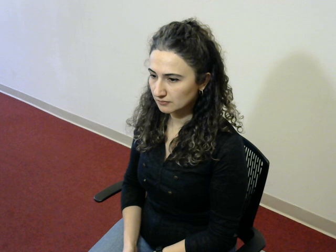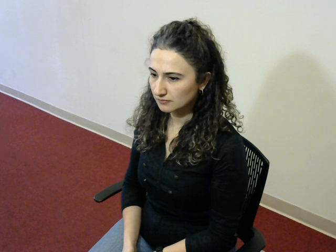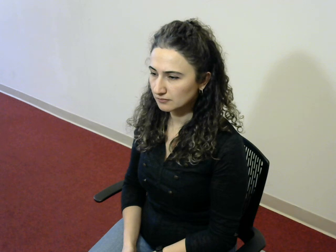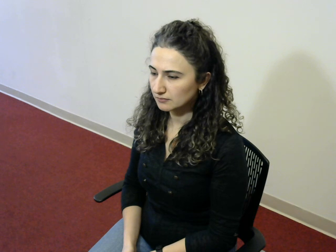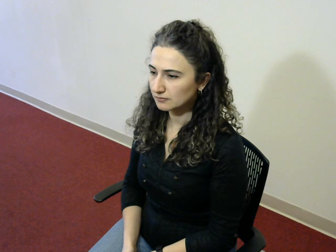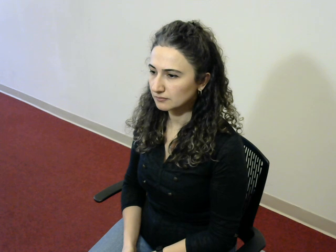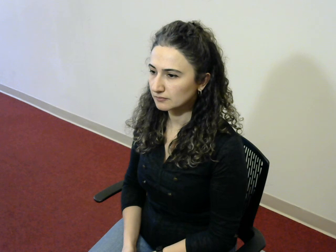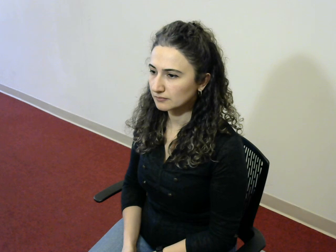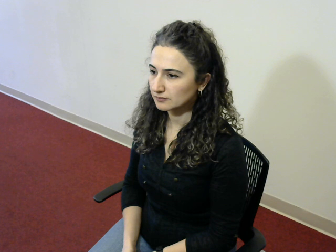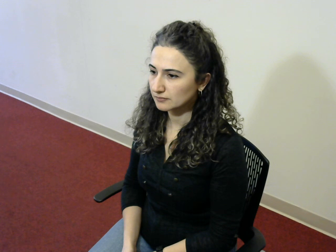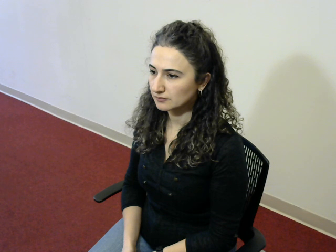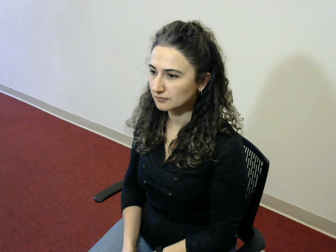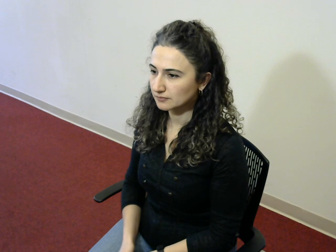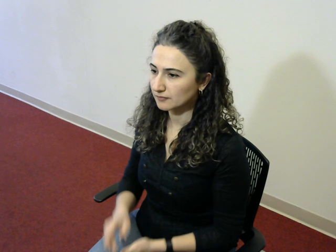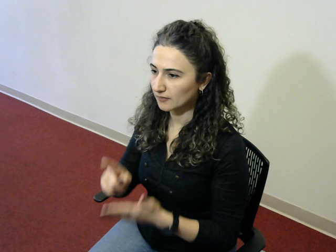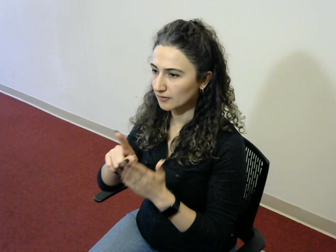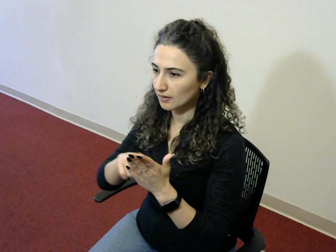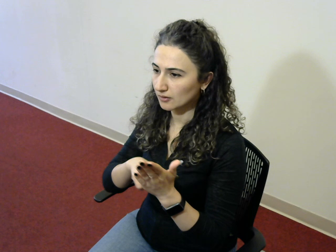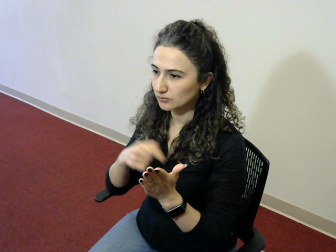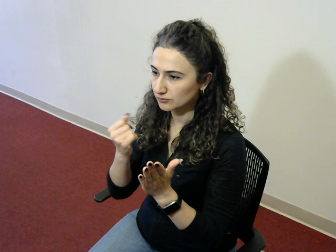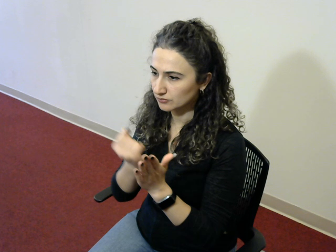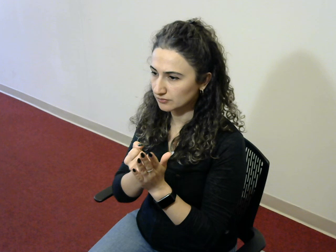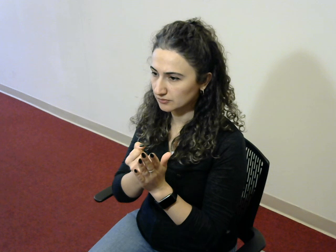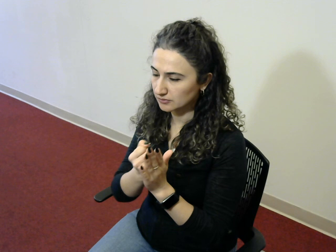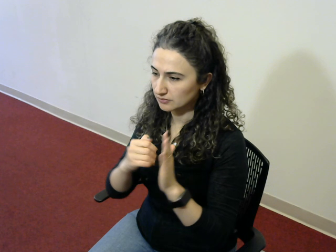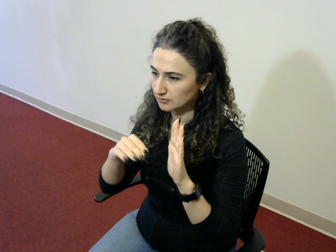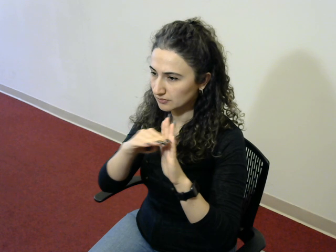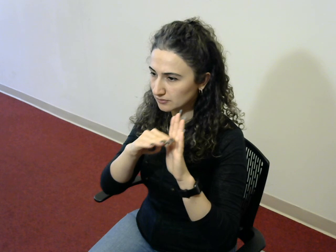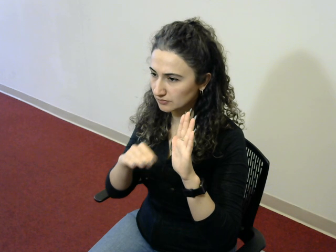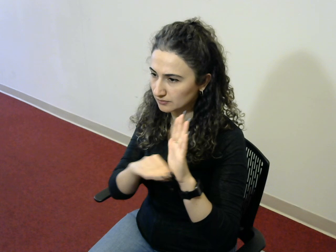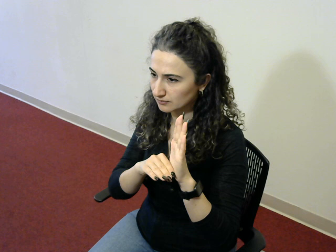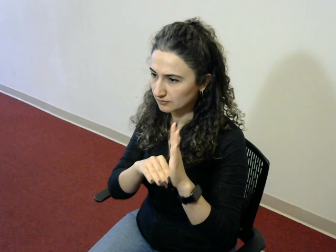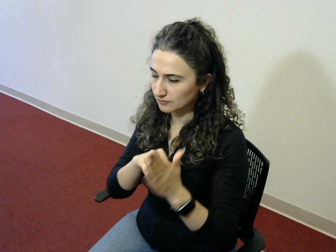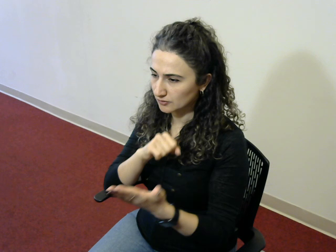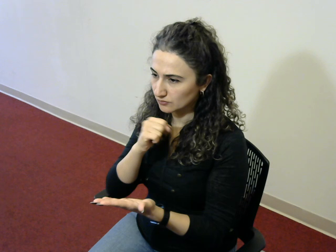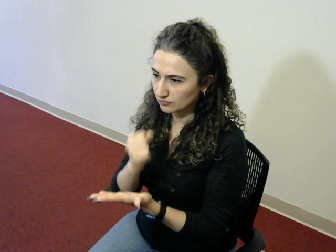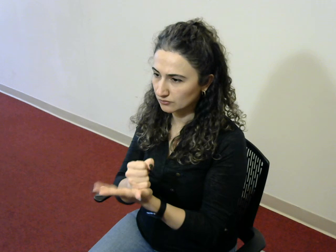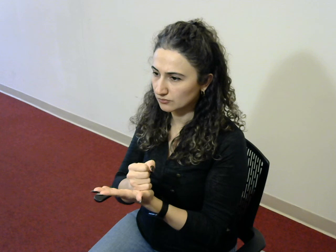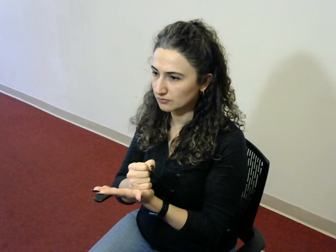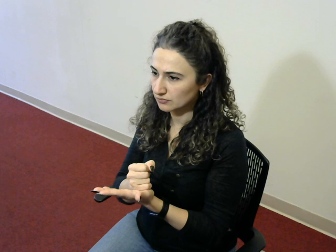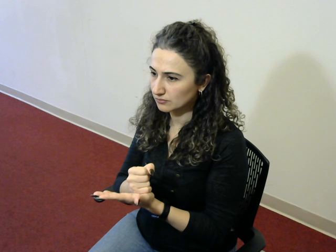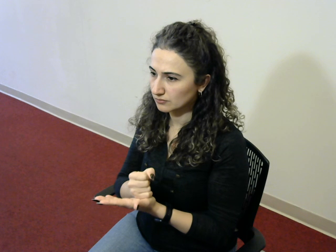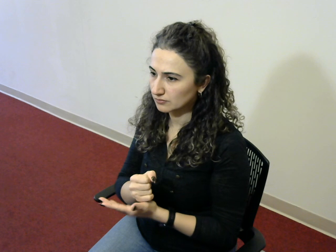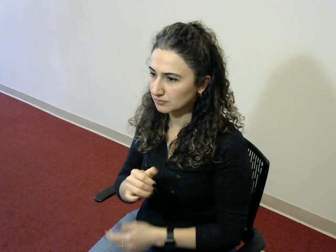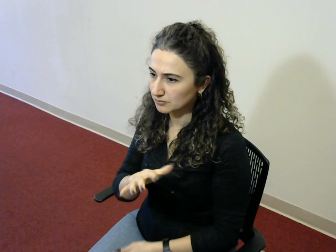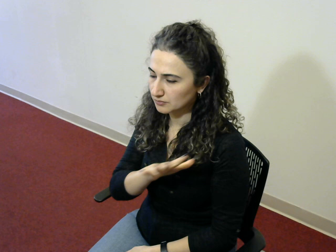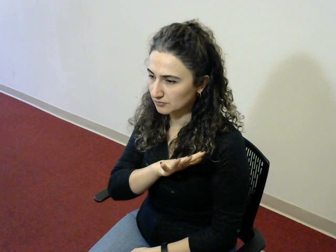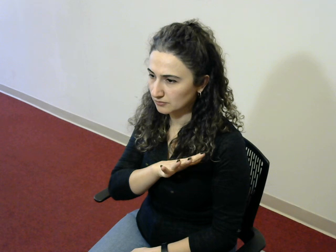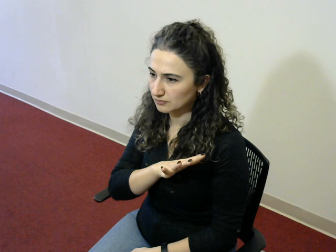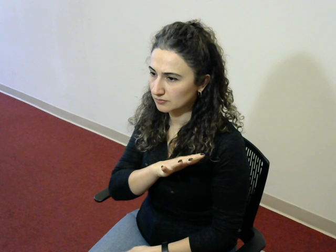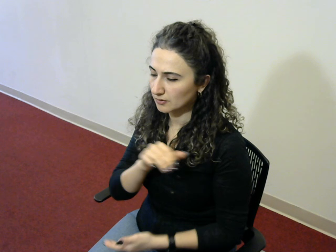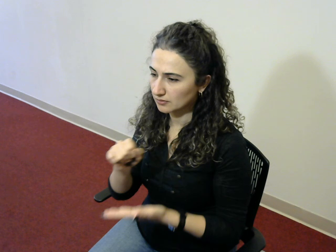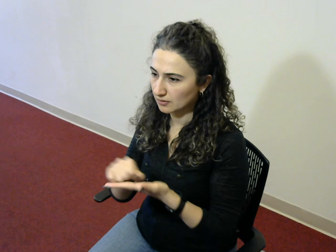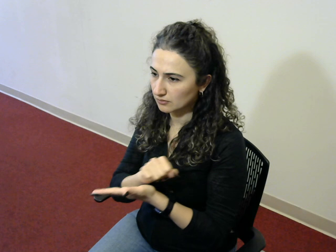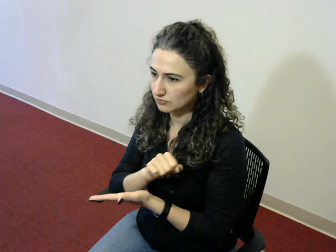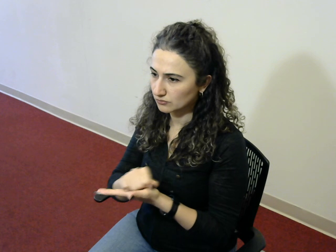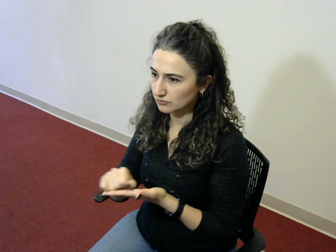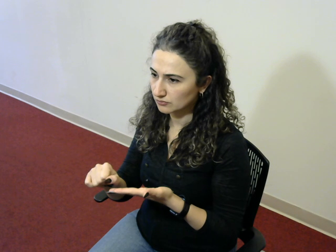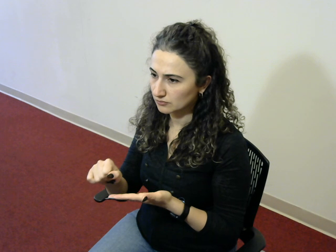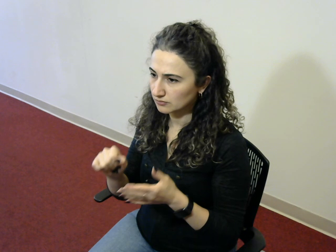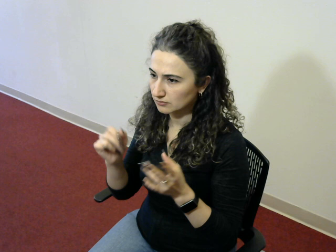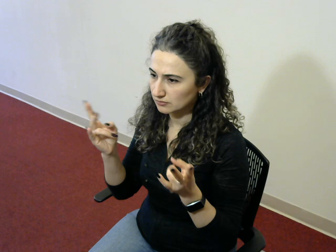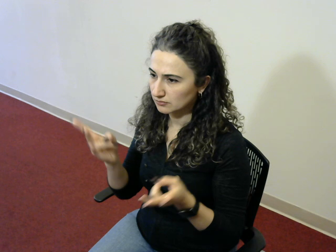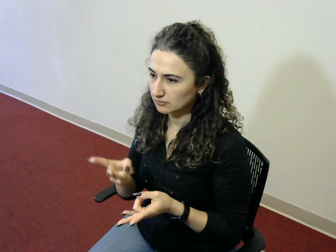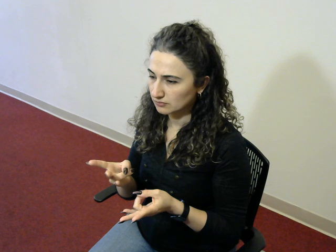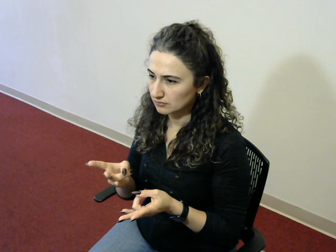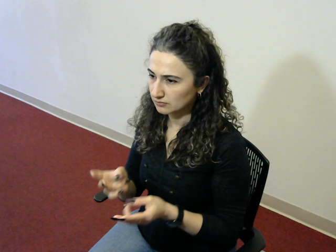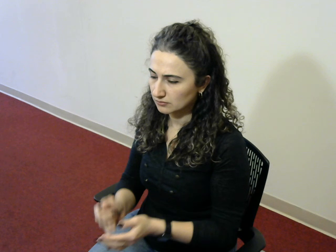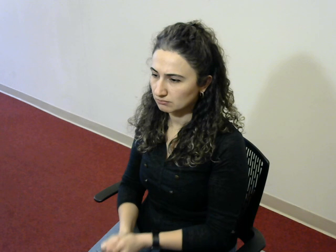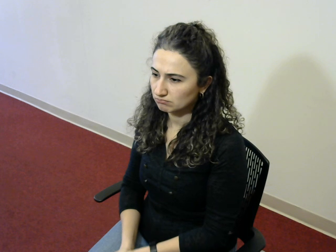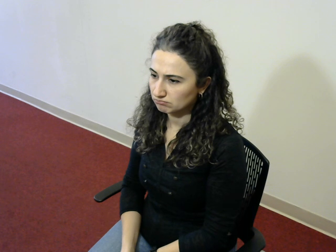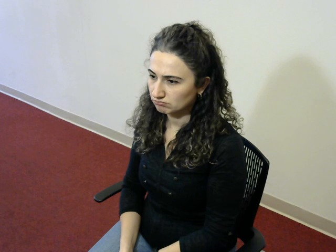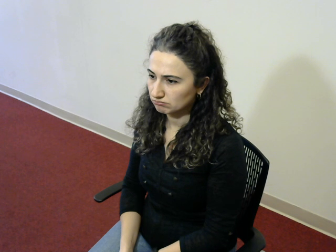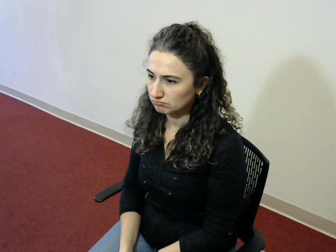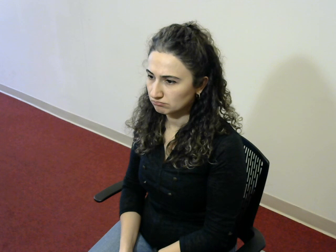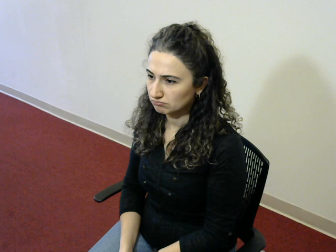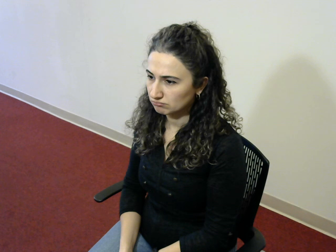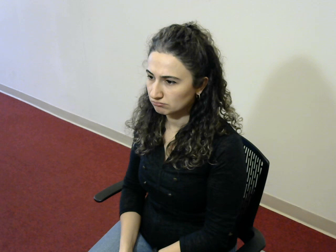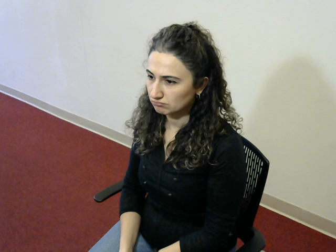Notarial qaydada təsdiq olunmuş sənədlər lazımdır